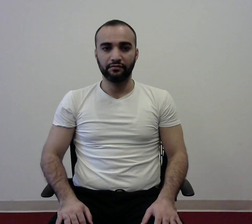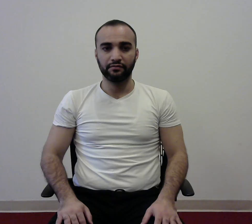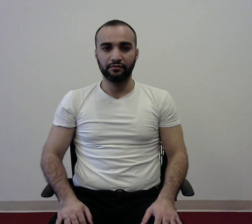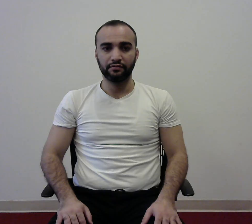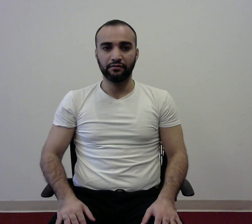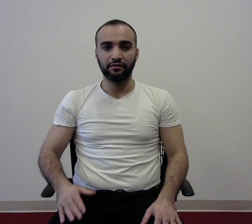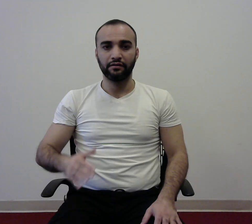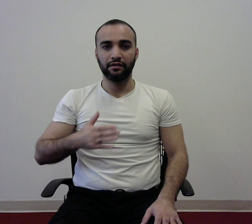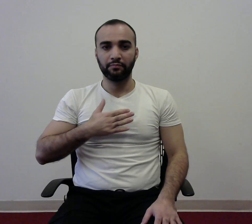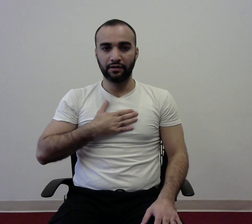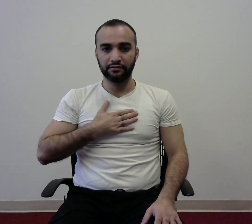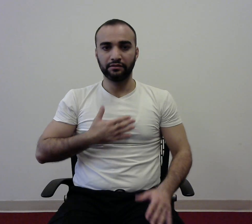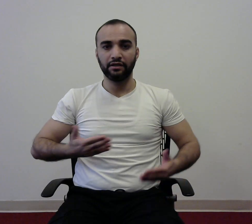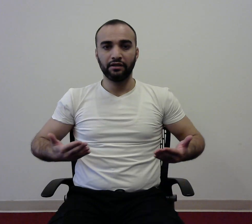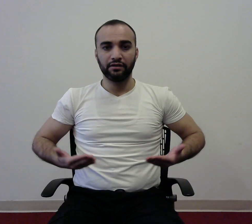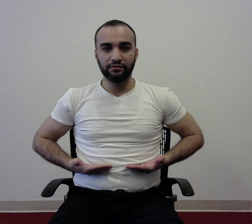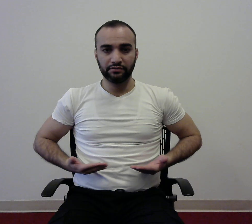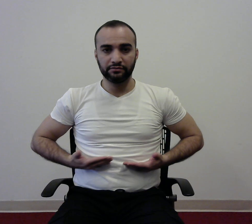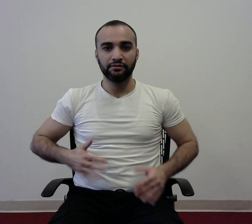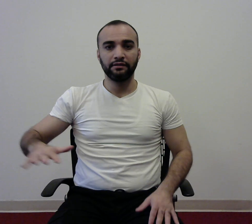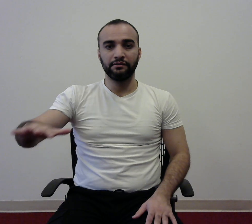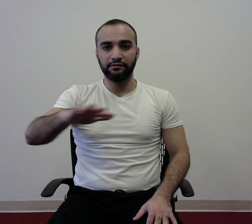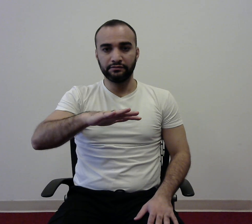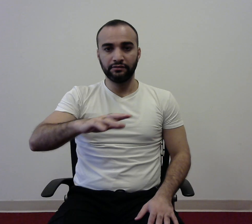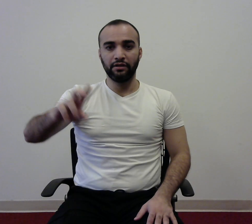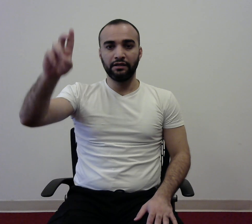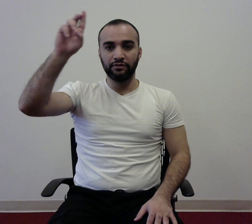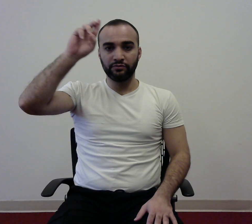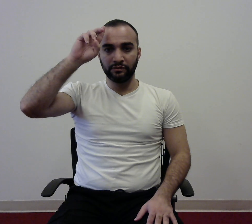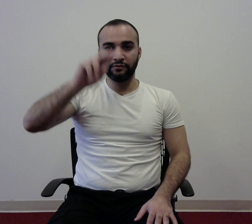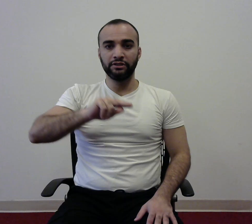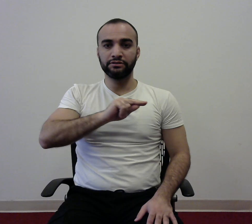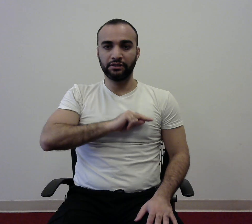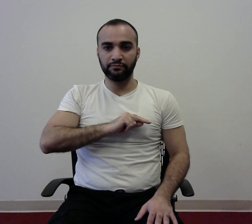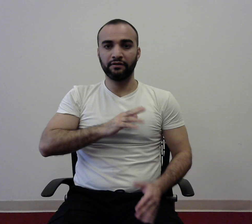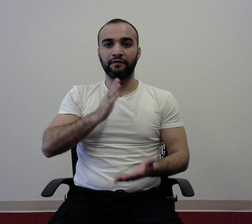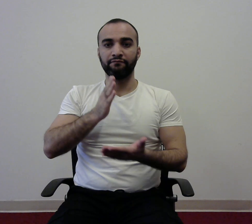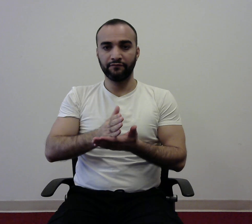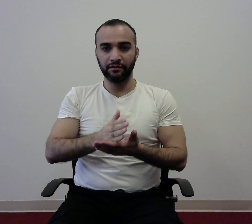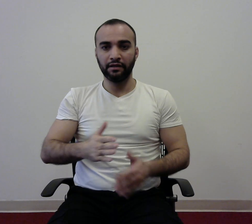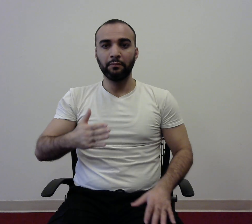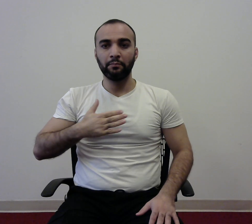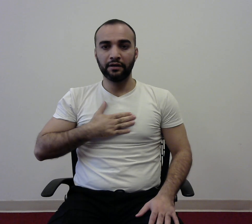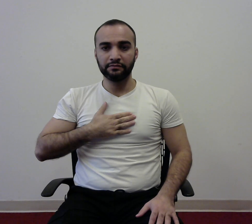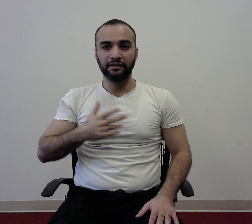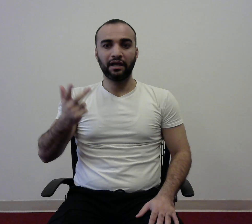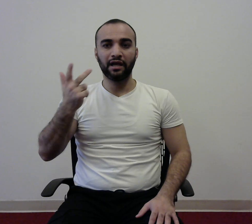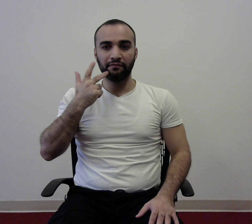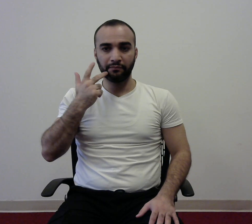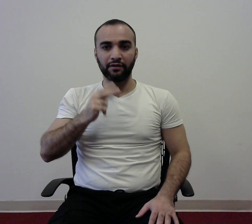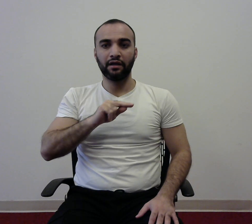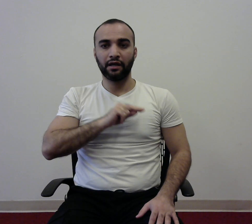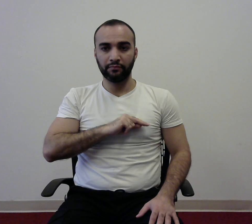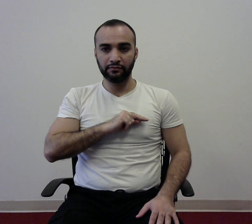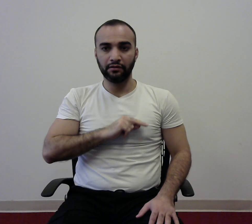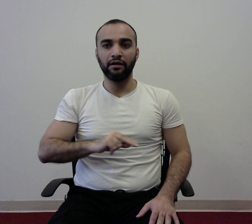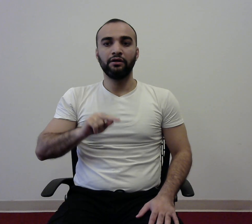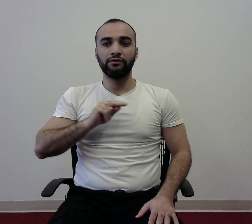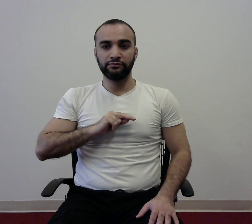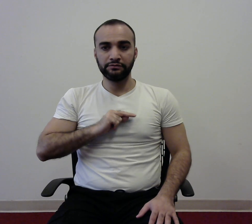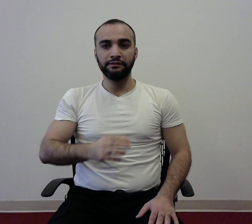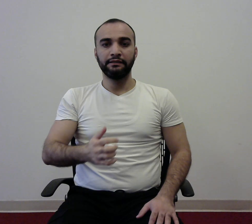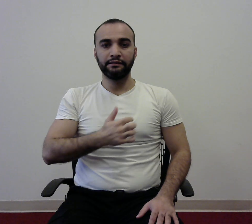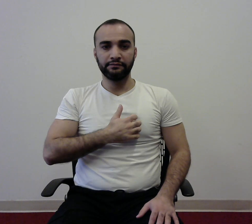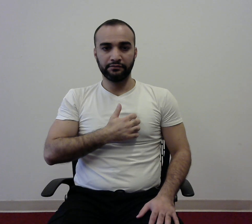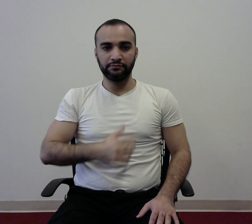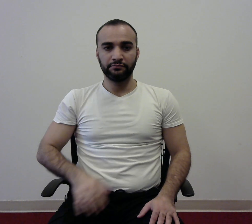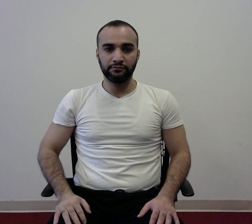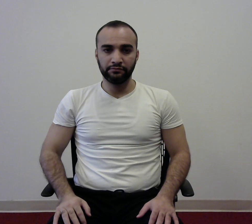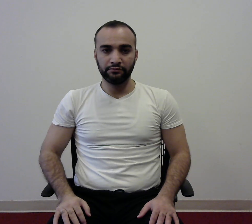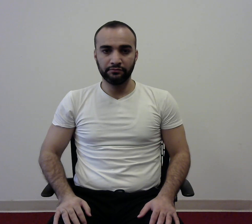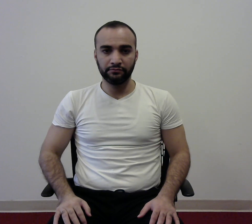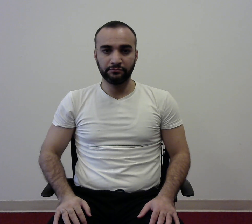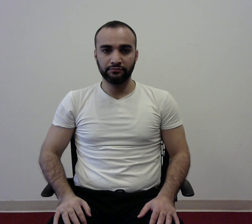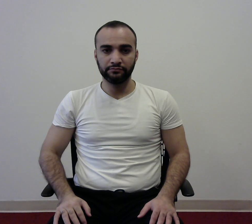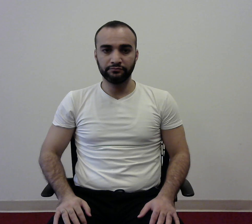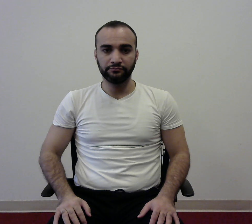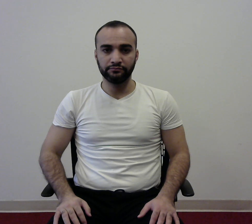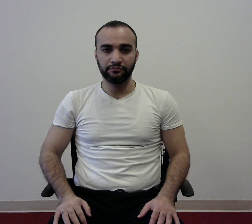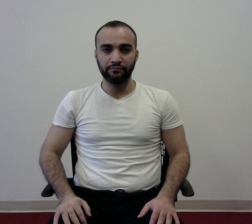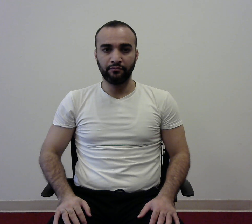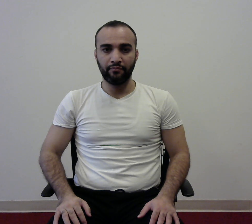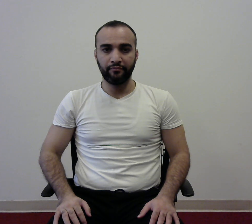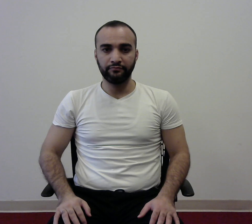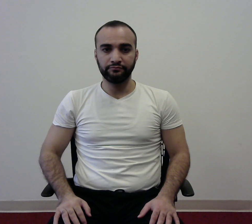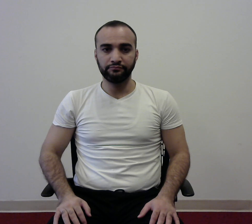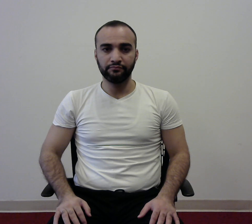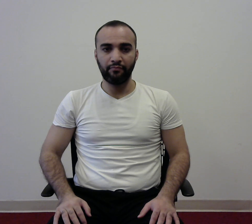Mənim yaşadığım ərazidə dövlət işi var, mən həmin işdə işləmək istəyirəm